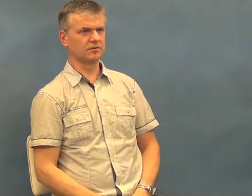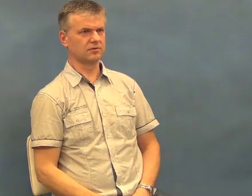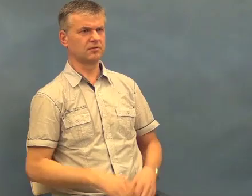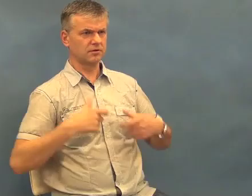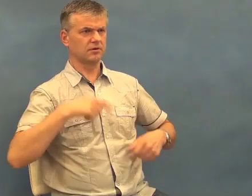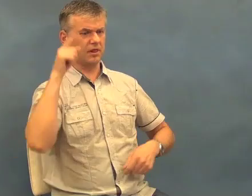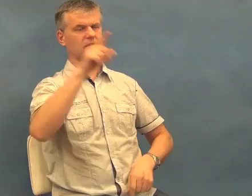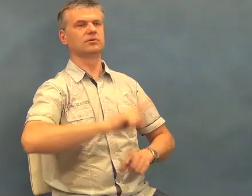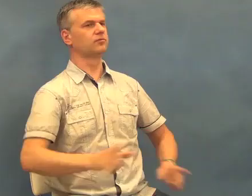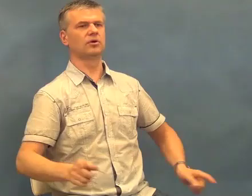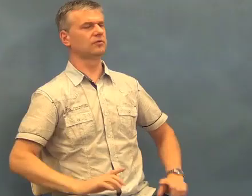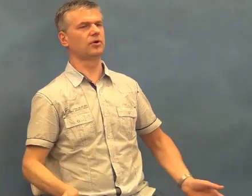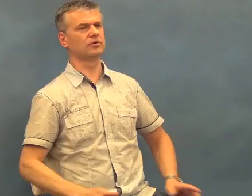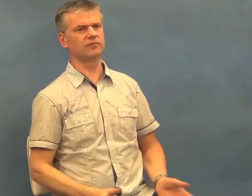W biustonoszach tam nie wolno wchodzić.